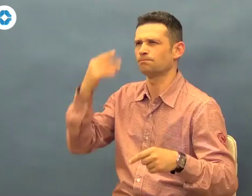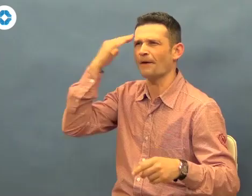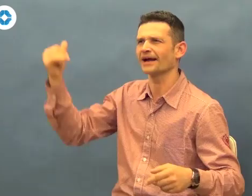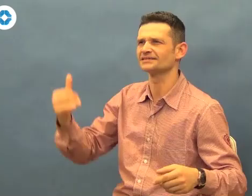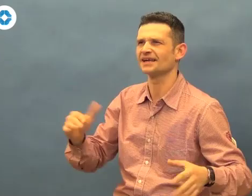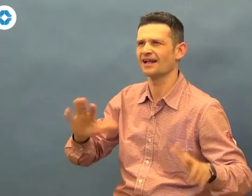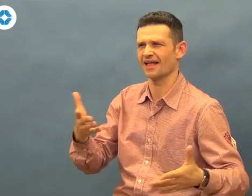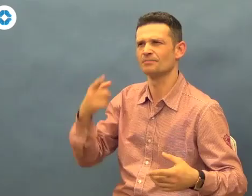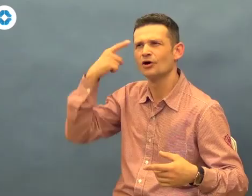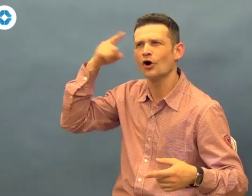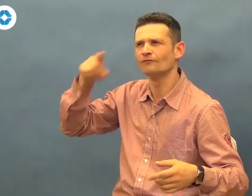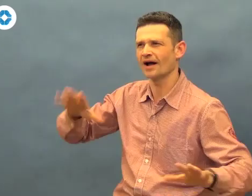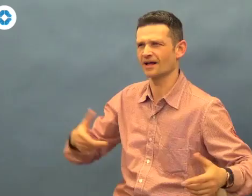Krowa była dziwna, z dzwonkiem na szyi.